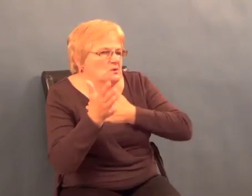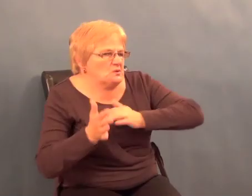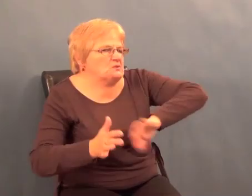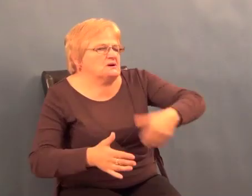Zawsze.